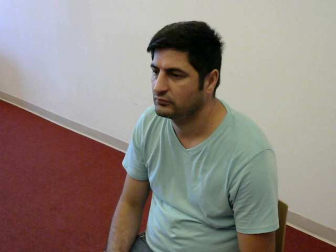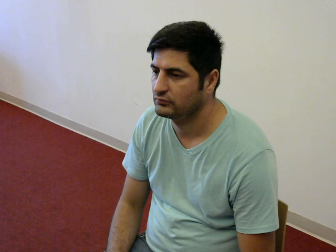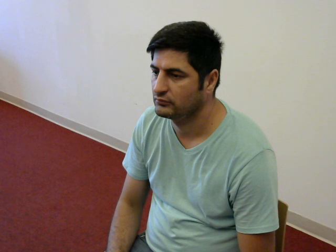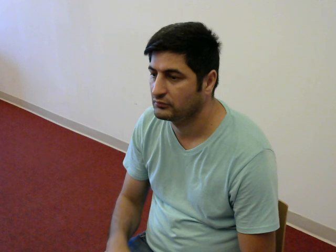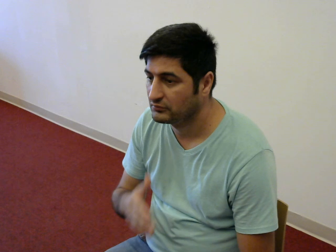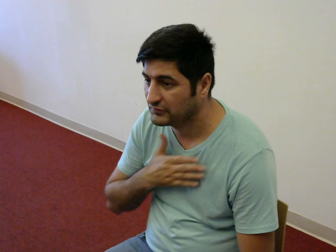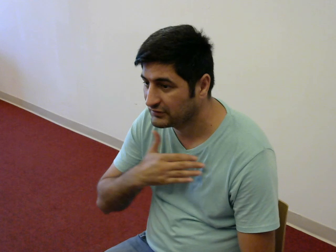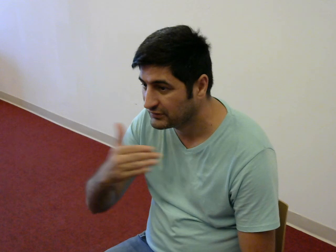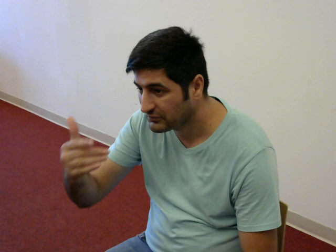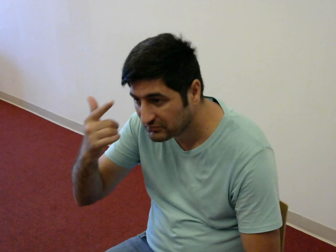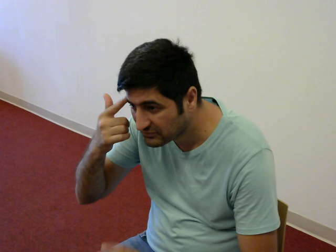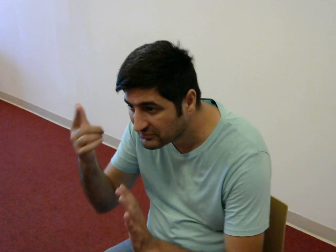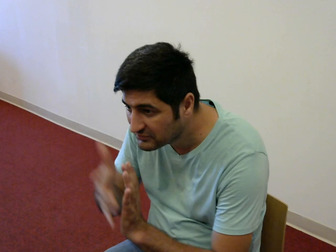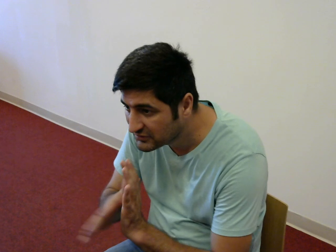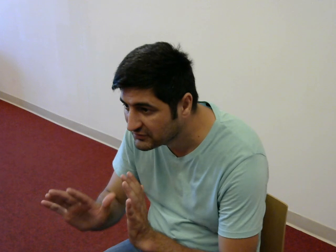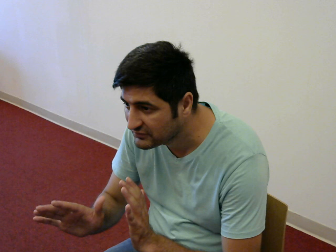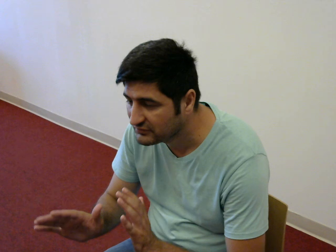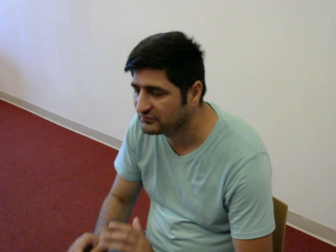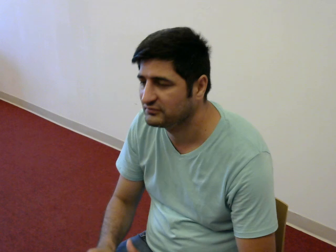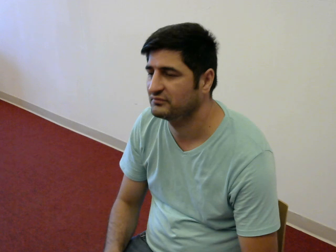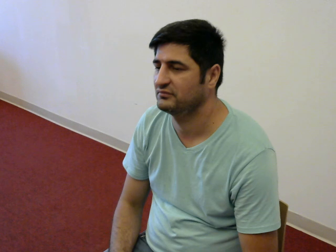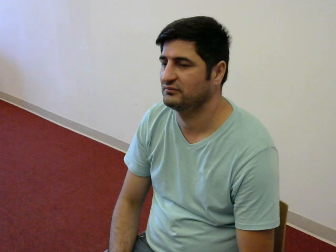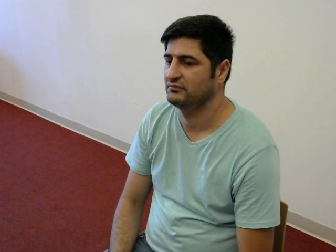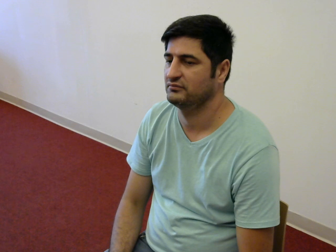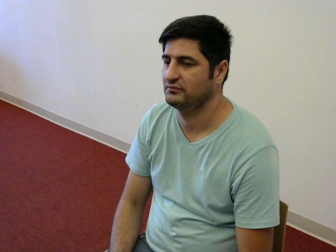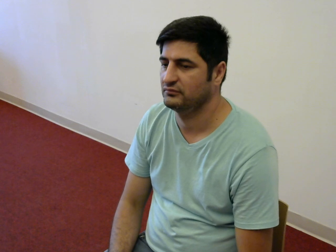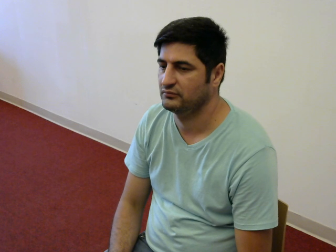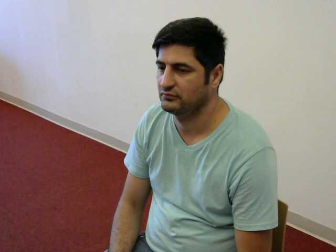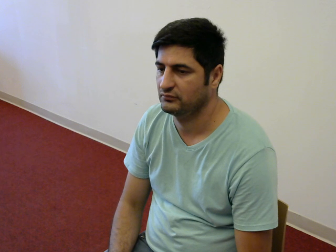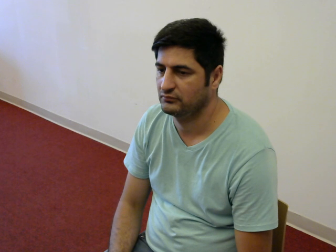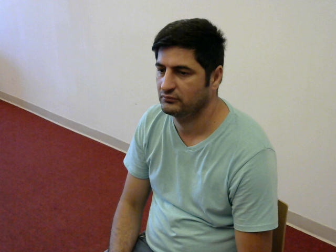Mən sizi başa düşmürəm